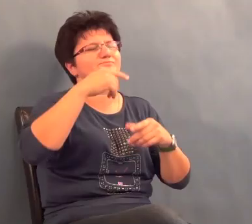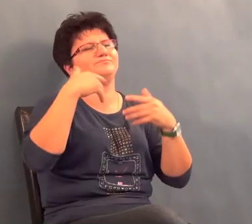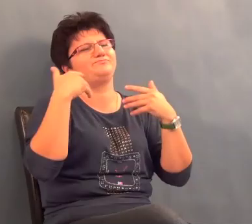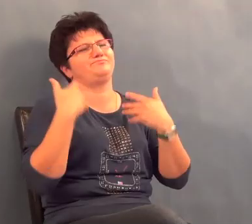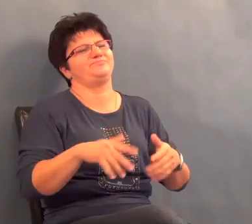Strażak wie, że to przez to.